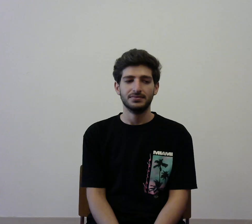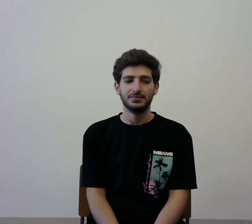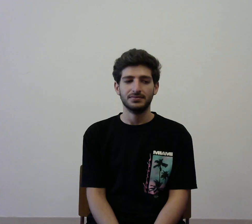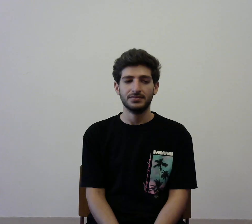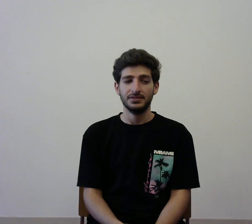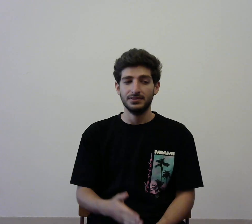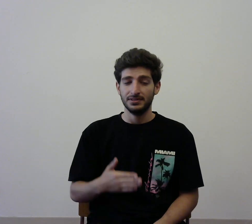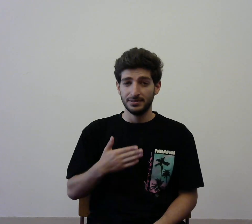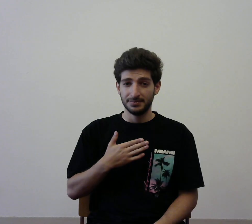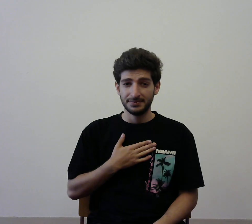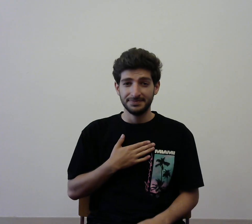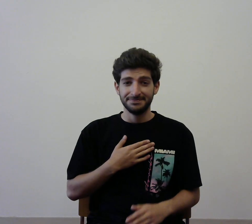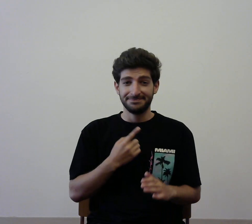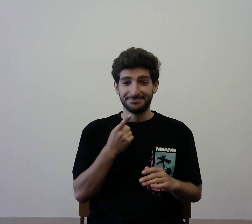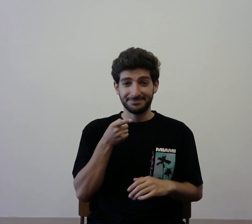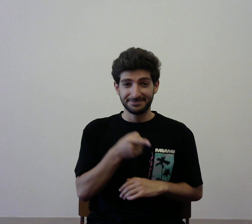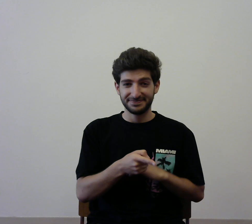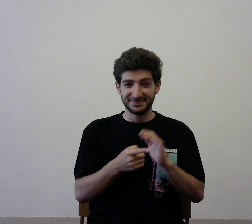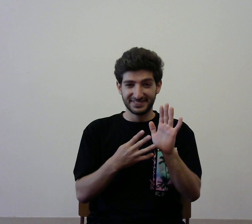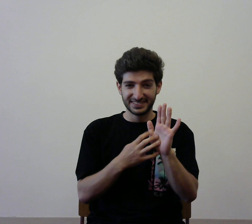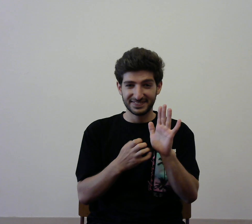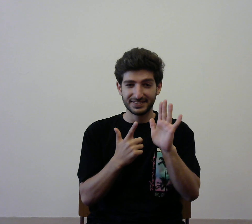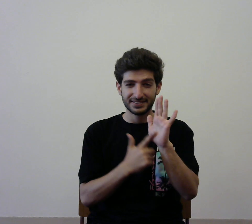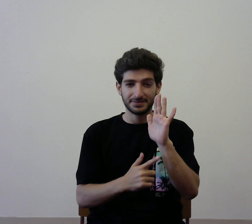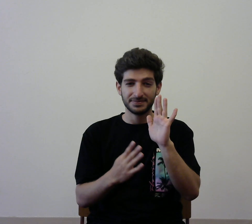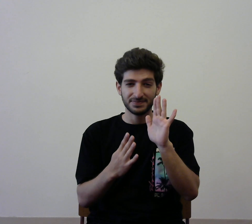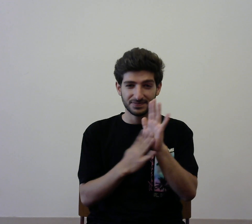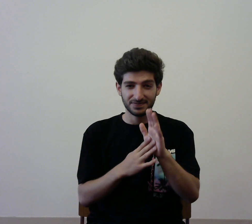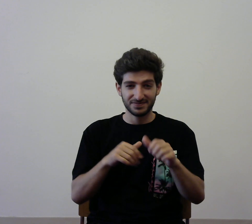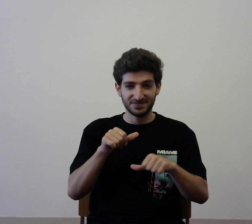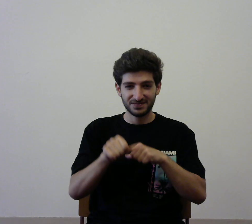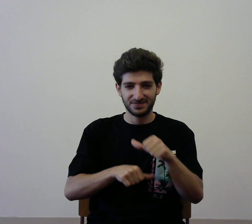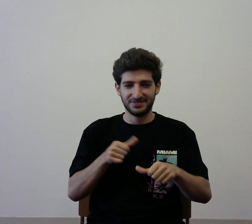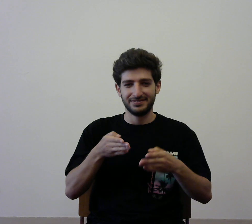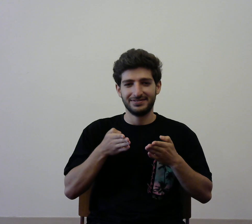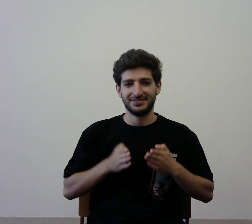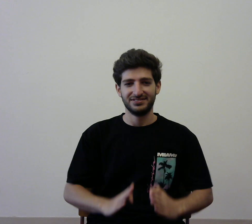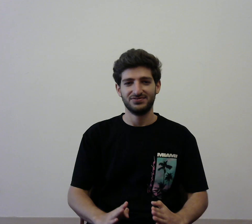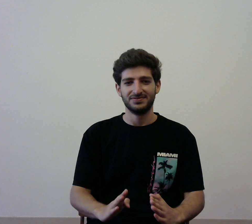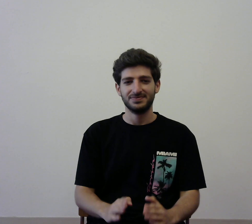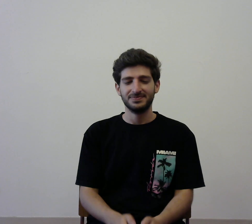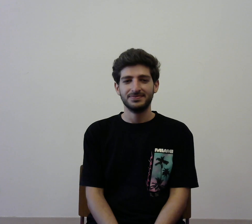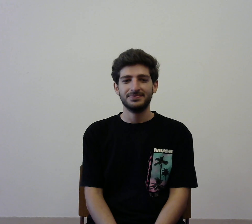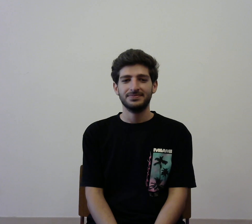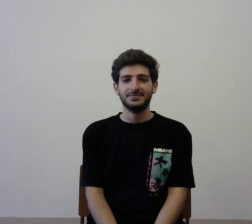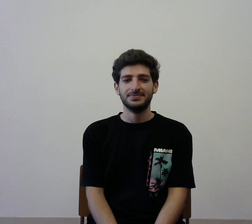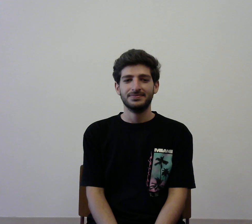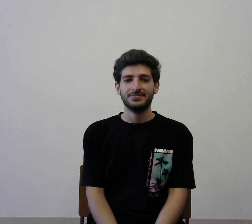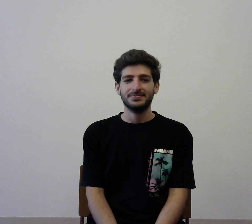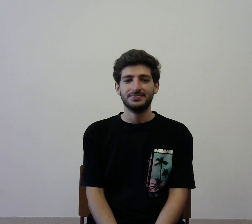Mən 1979-cu ildə anadan olmuşam